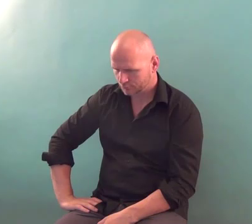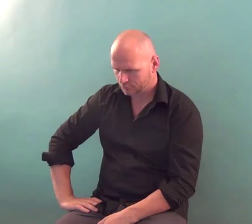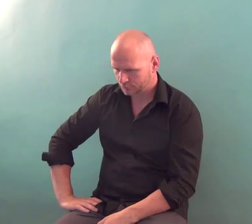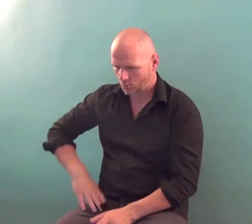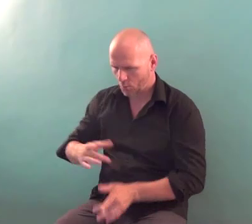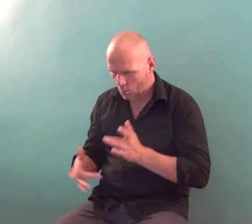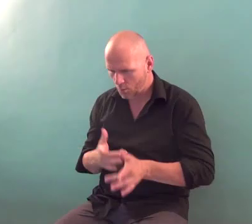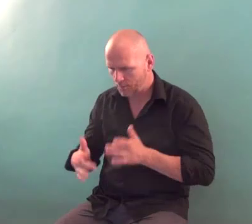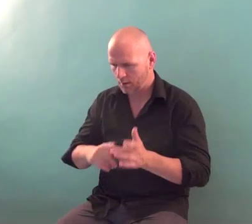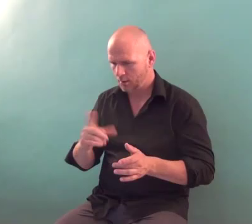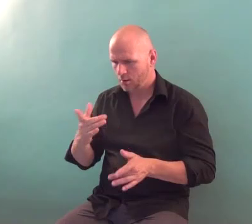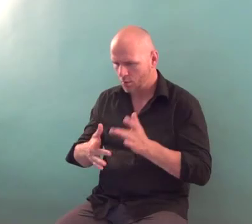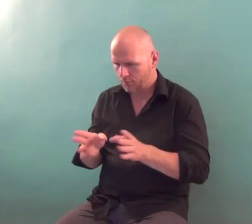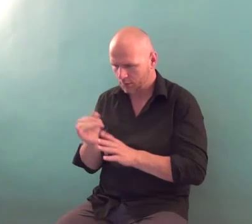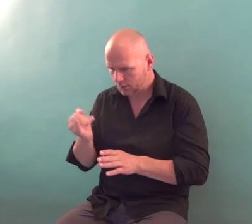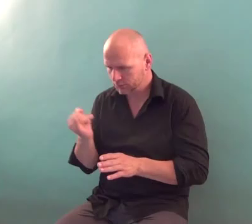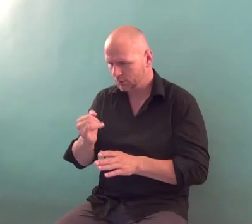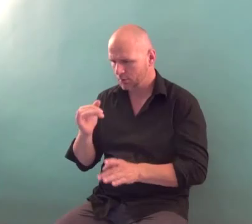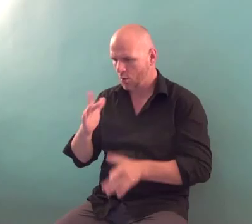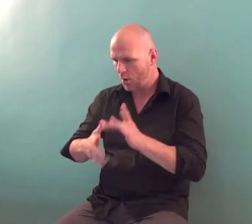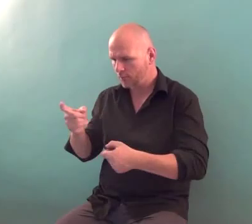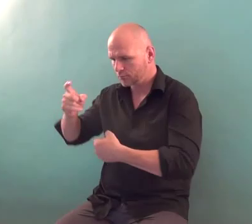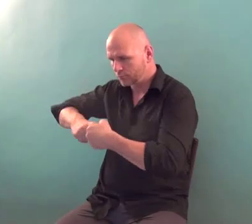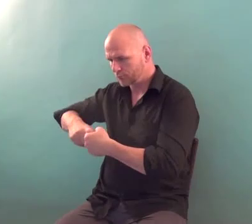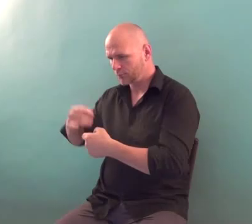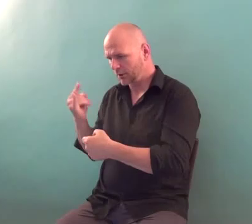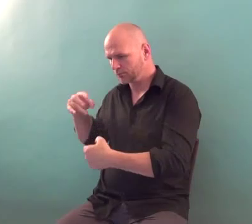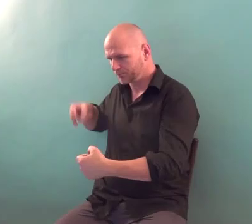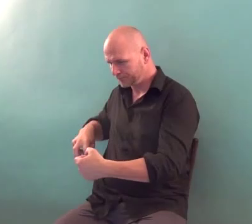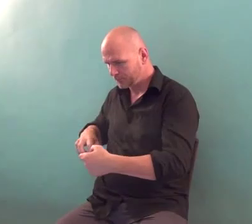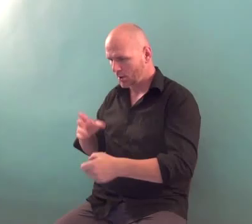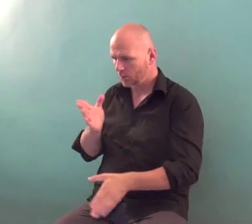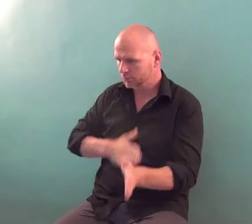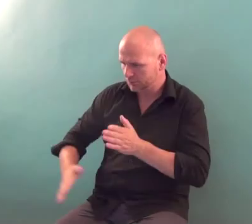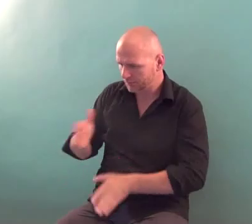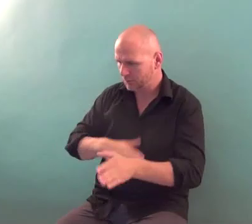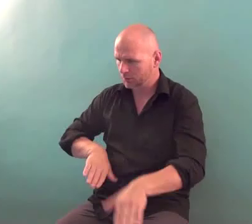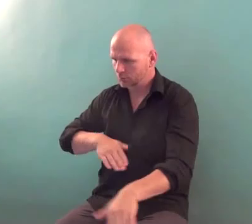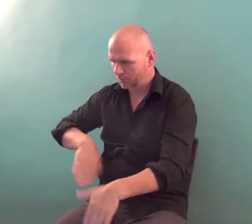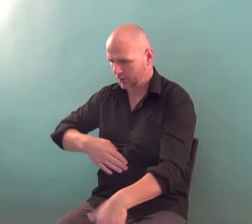Jest rower, rower wraz z dzieckiem, rower z przyczepą i dziecko siedzące na przyczepie, rolki oraz deskorolka.